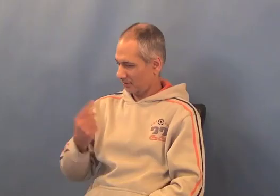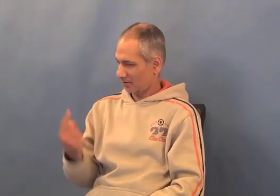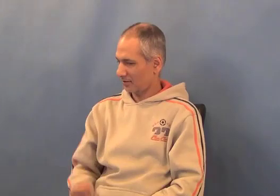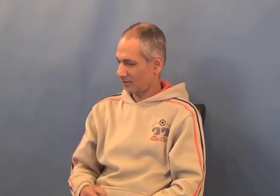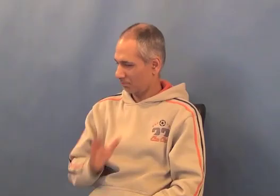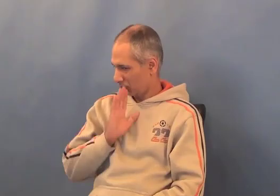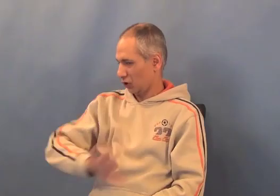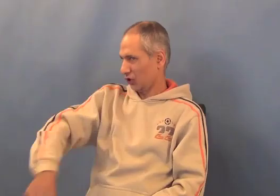Można skojarzyć z kradzieżą.